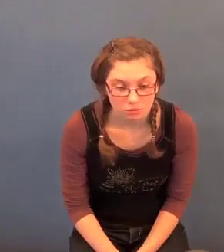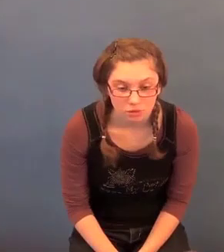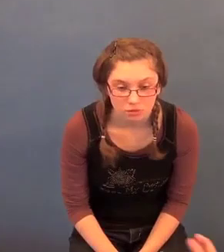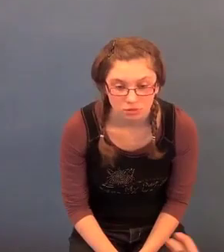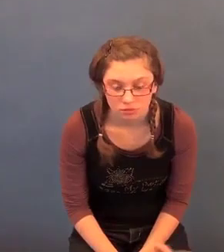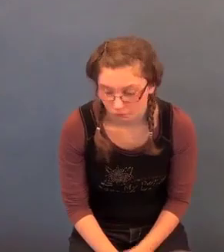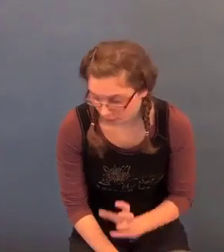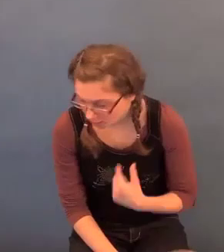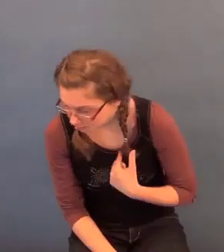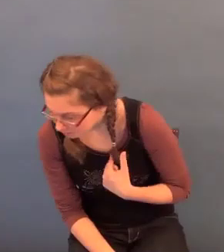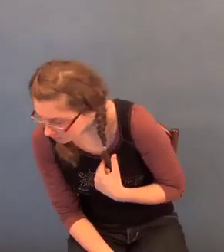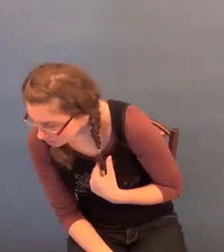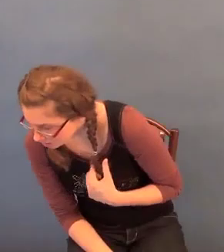Ja...